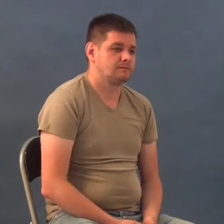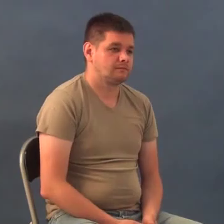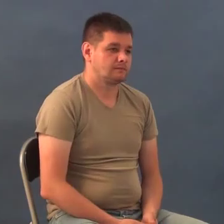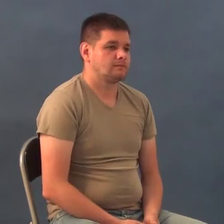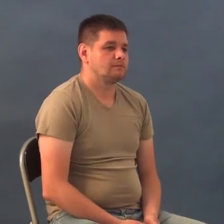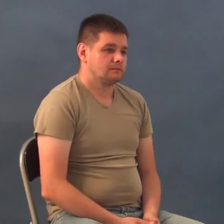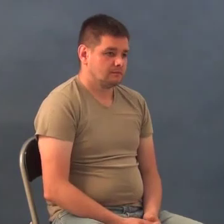Przekreślony znak.